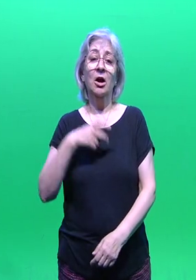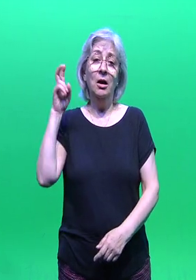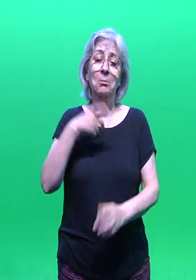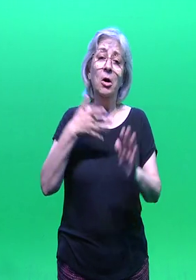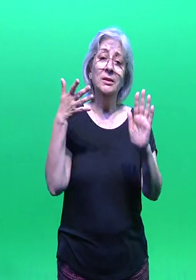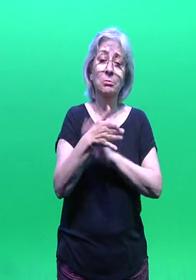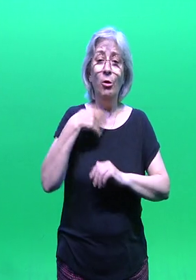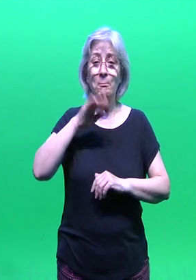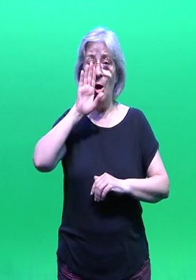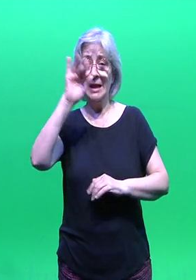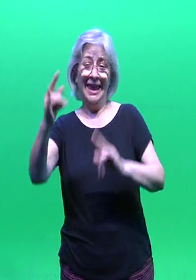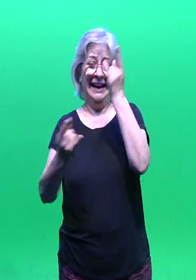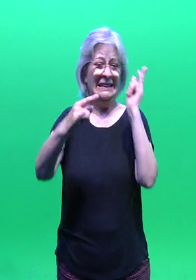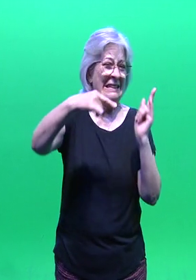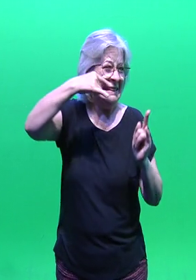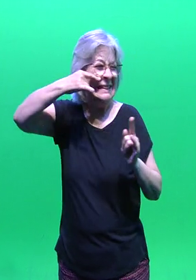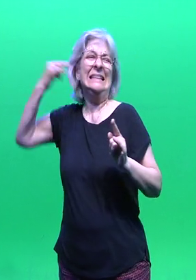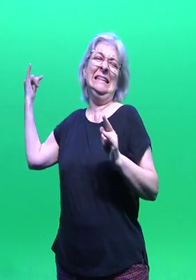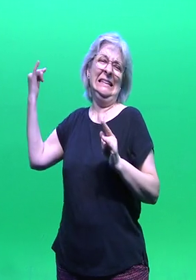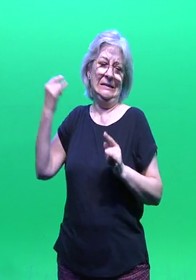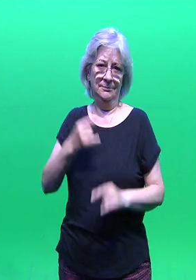Vinc perquè estava a la muntanya i em vaig fer una rascada a la cara amb la branca d'un arbre.